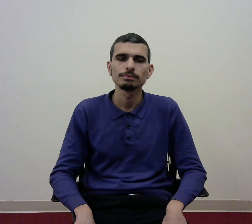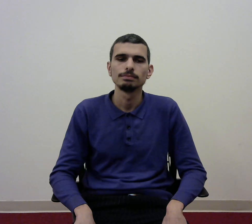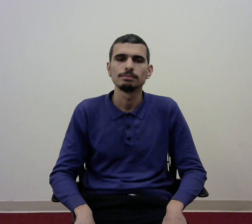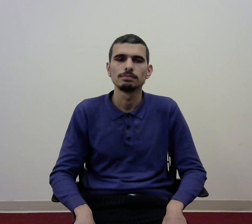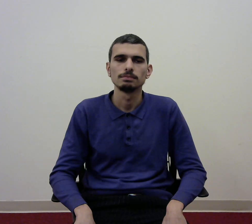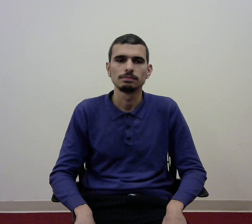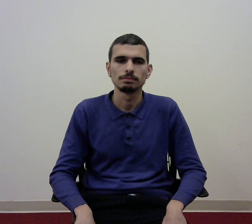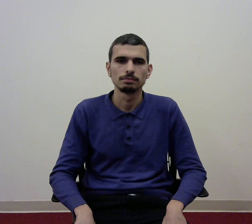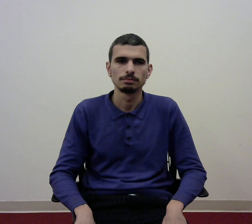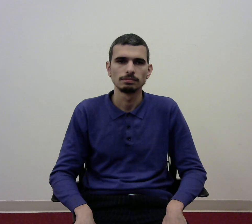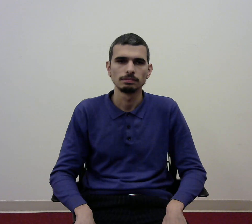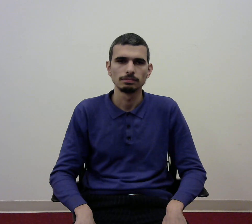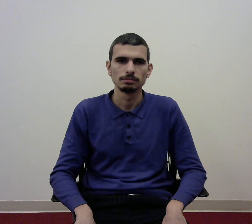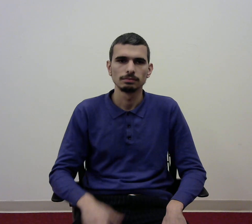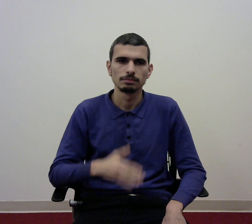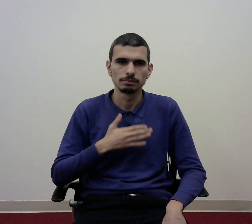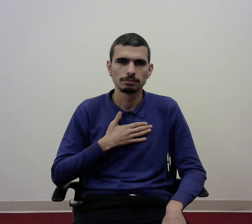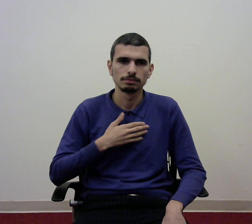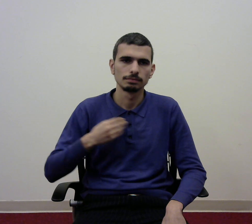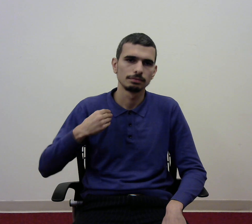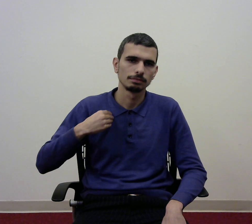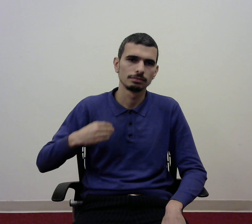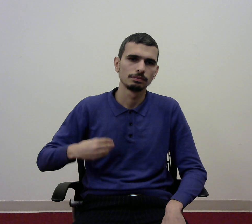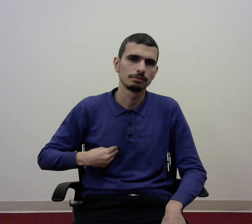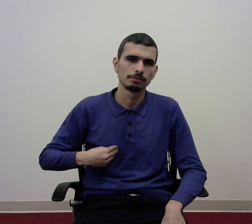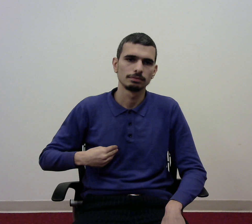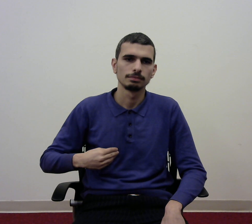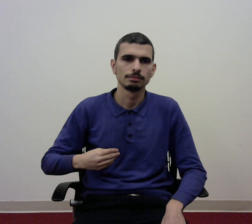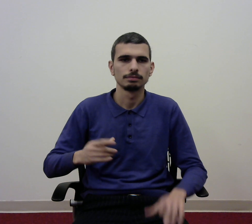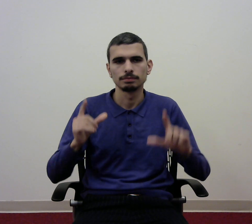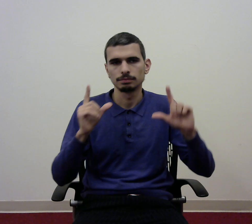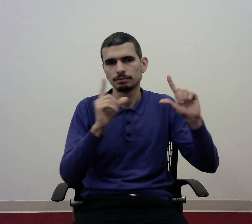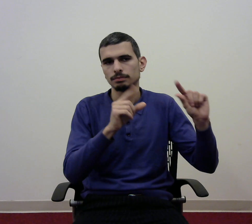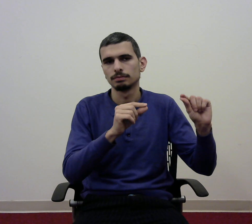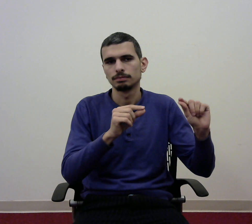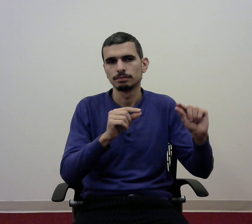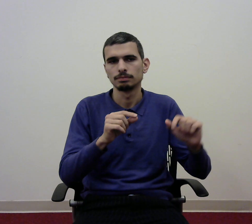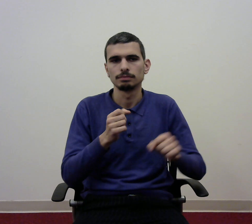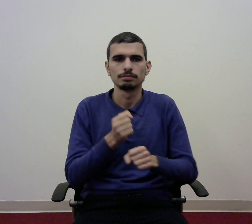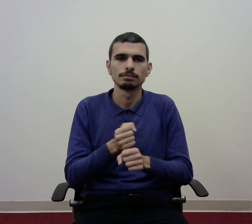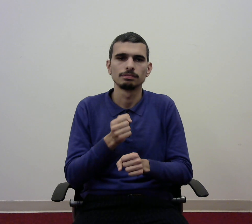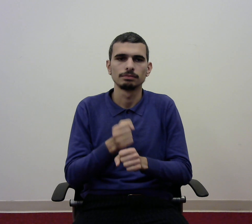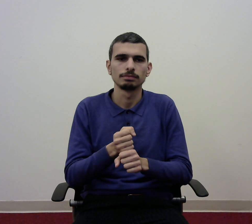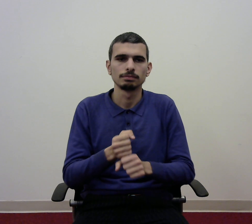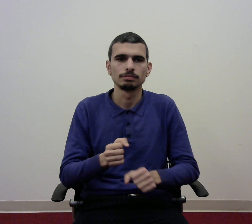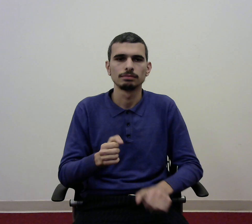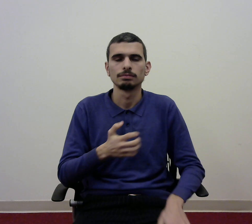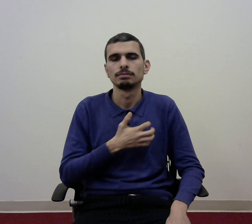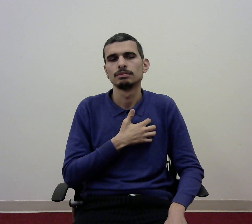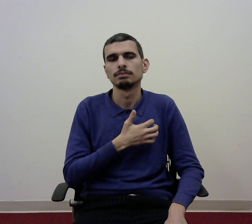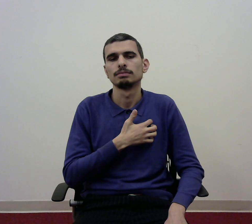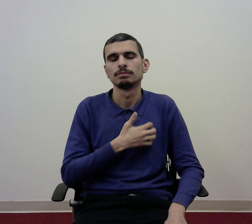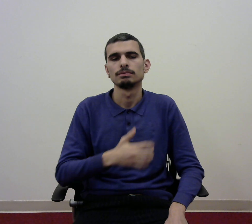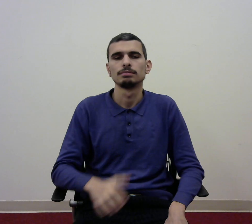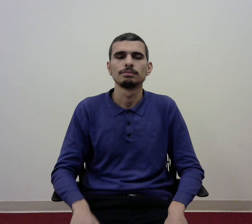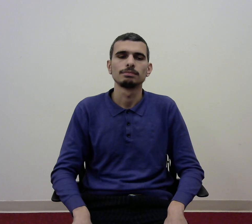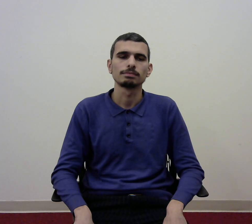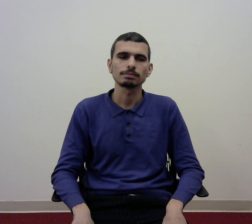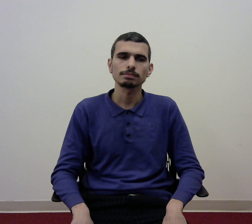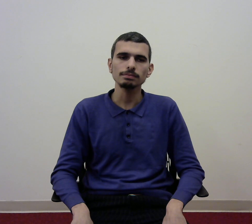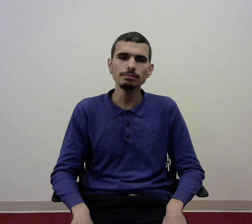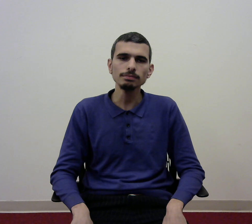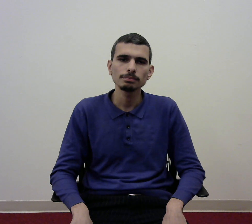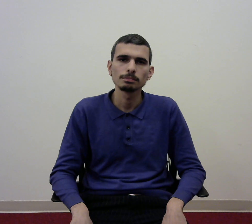Mən Fransaya səyahet etmək istəyirəm